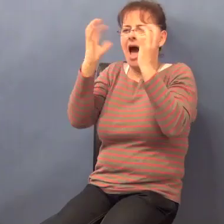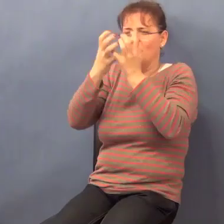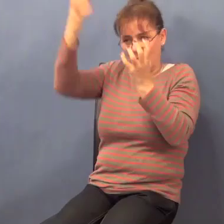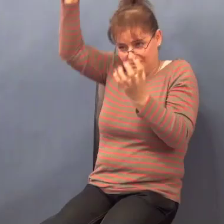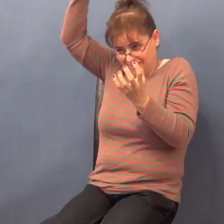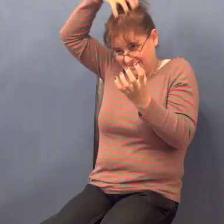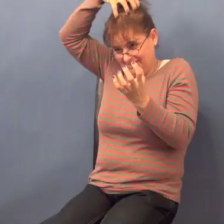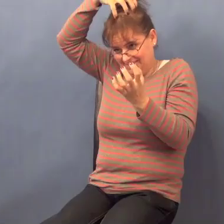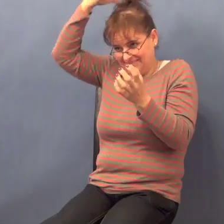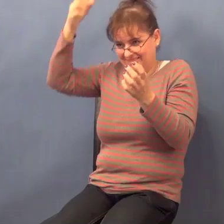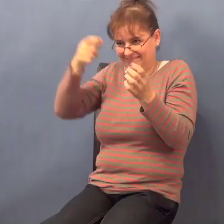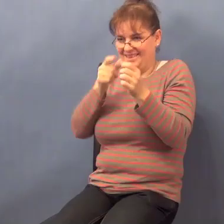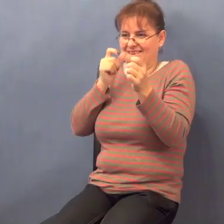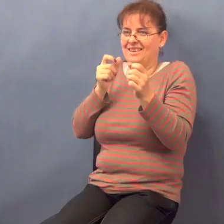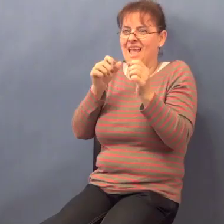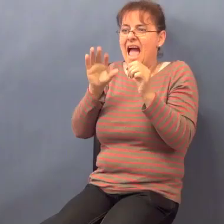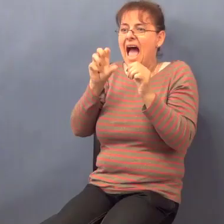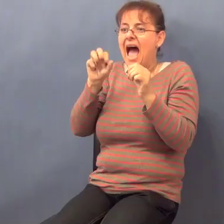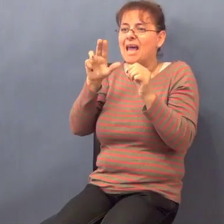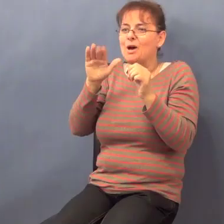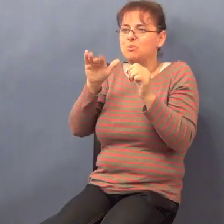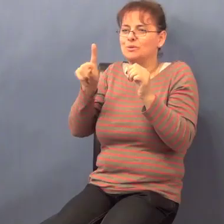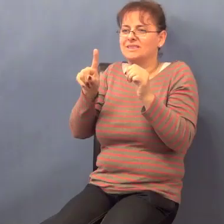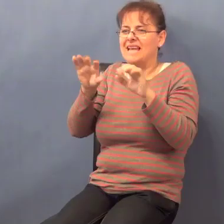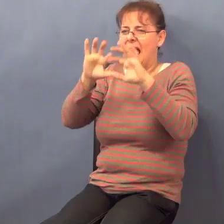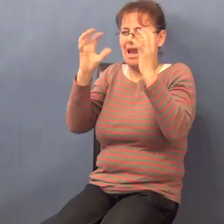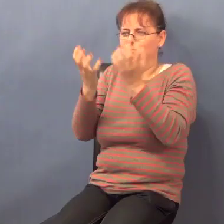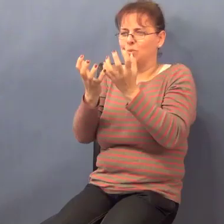Na głowie jest arbuz.